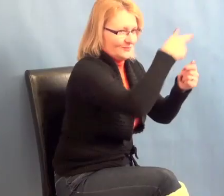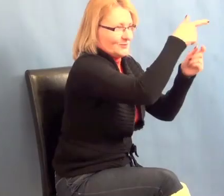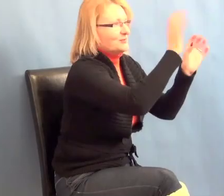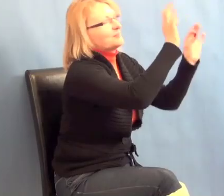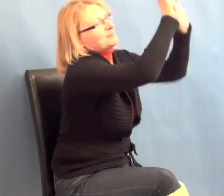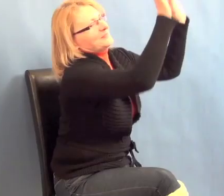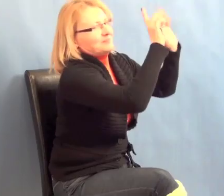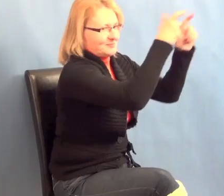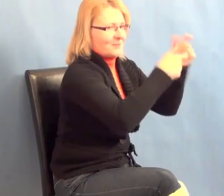Zabrał się do pracy.